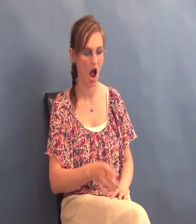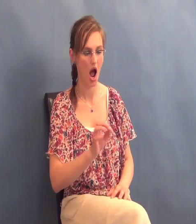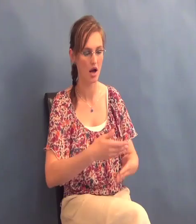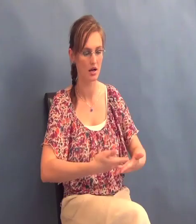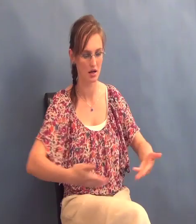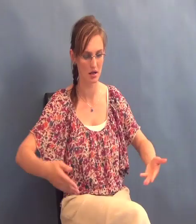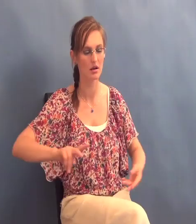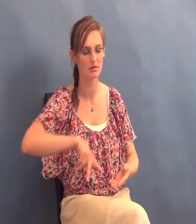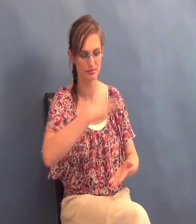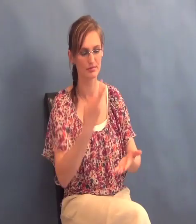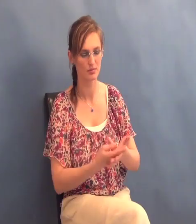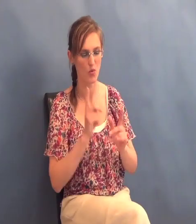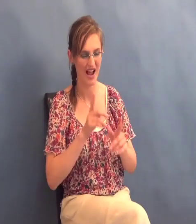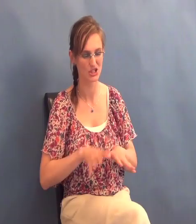Zgadza się, jest ziemia. Uwaga, można upaść!